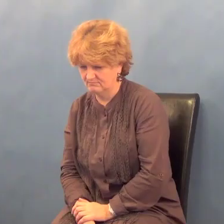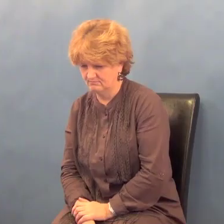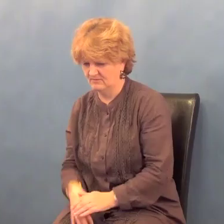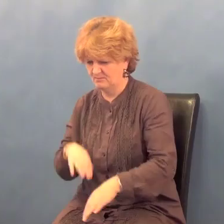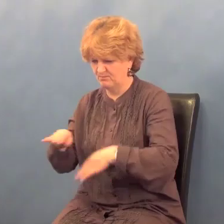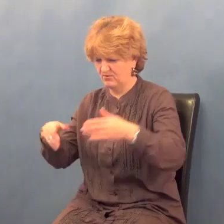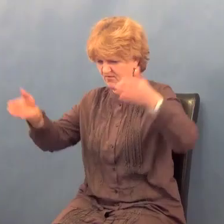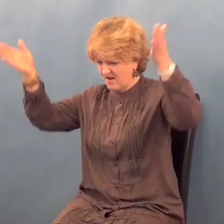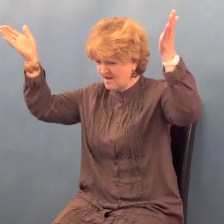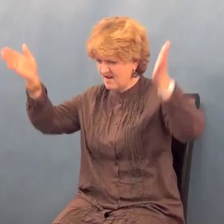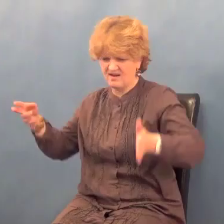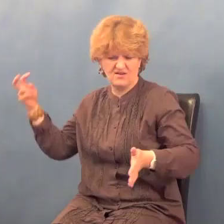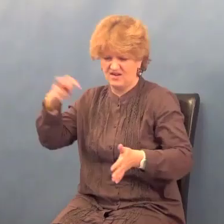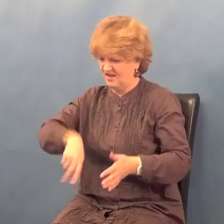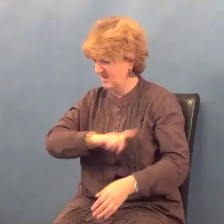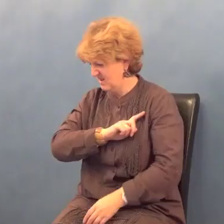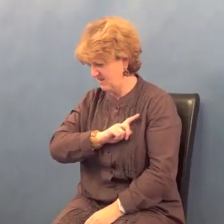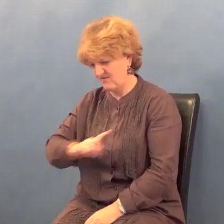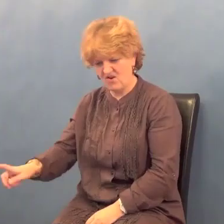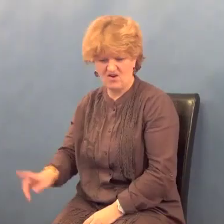Do basenu o takim kształcie nie wolno skakać i tam pływać.